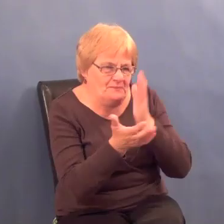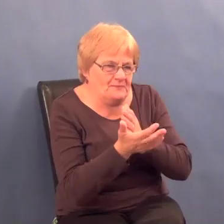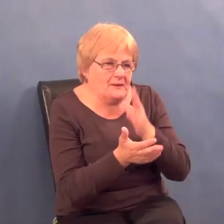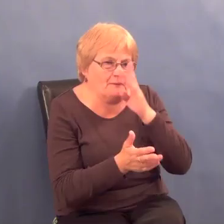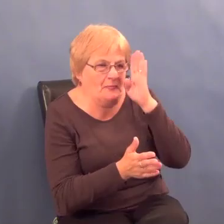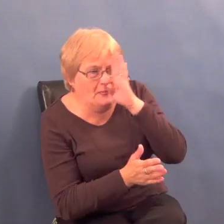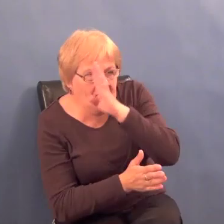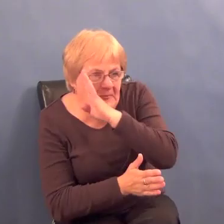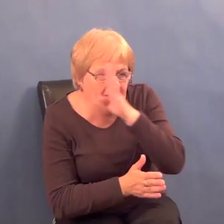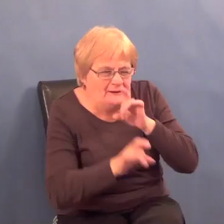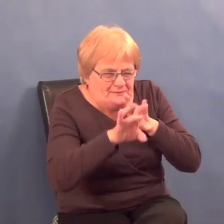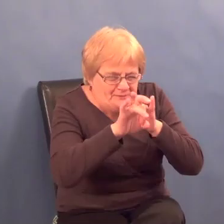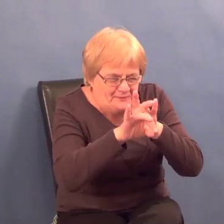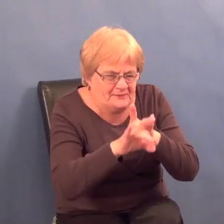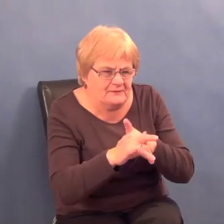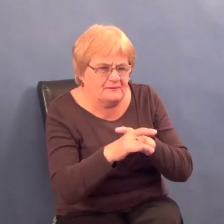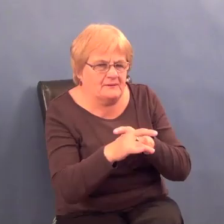A ten smarkacz w ukryciu przygląda się, biegnie.